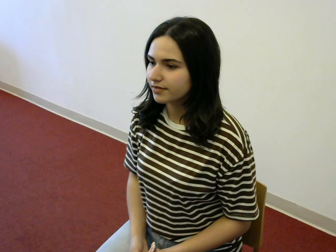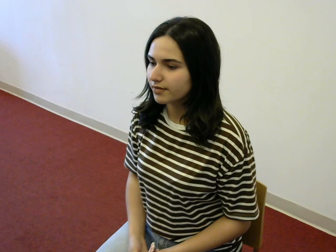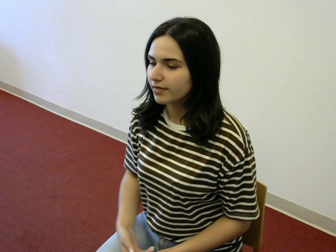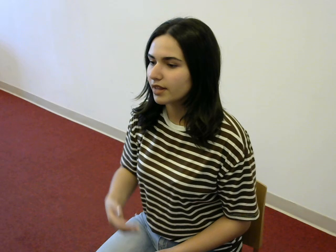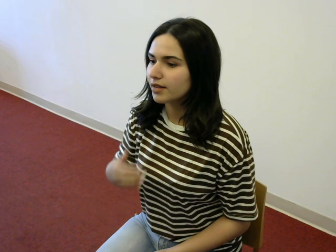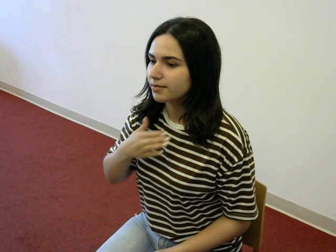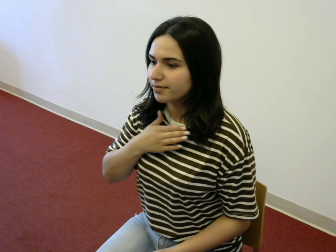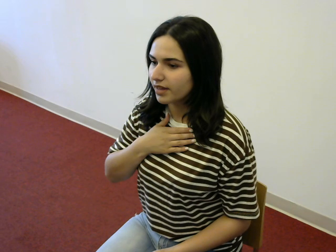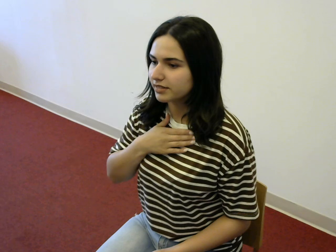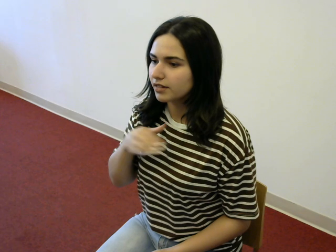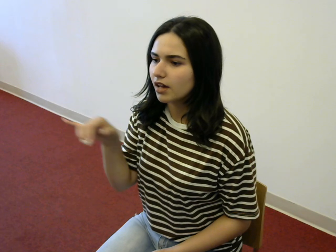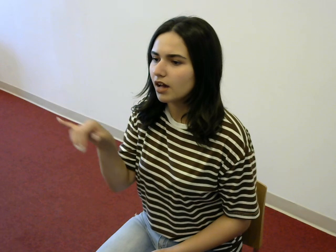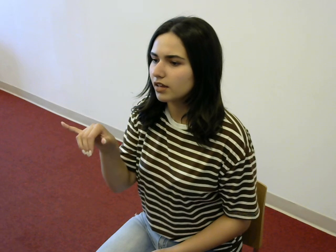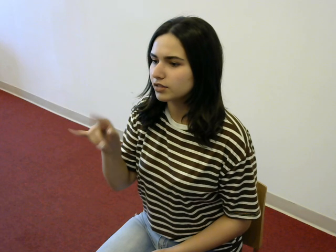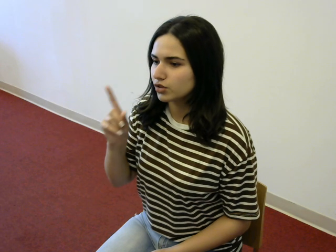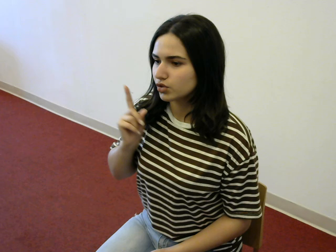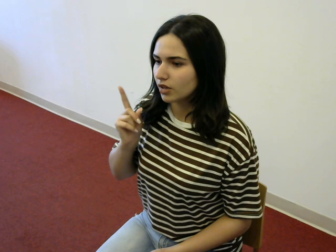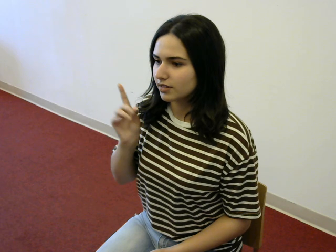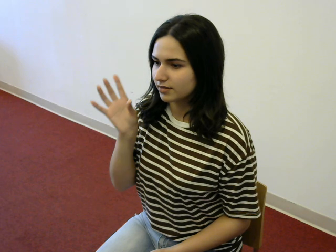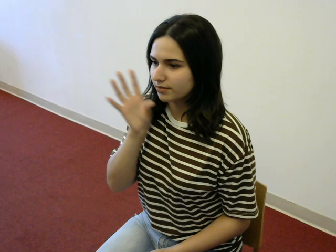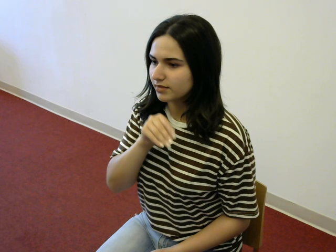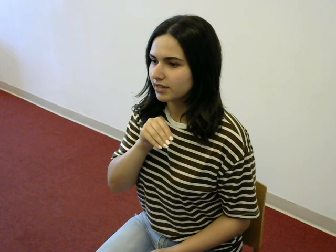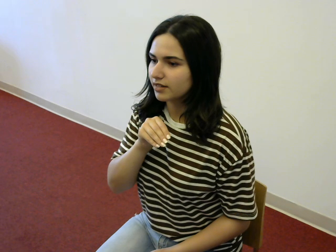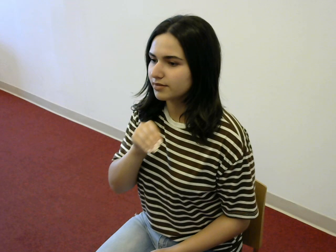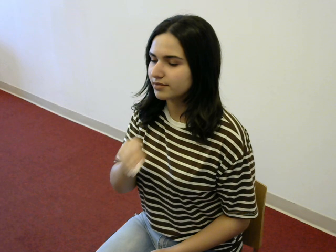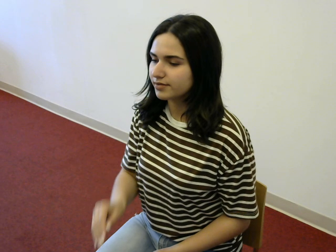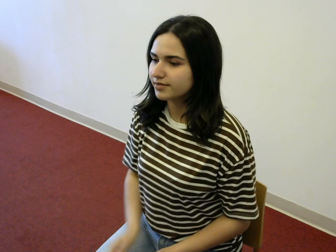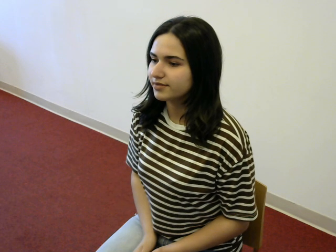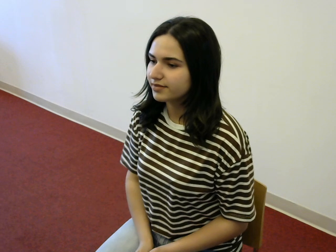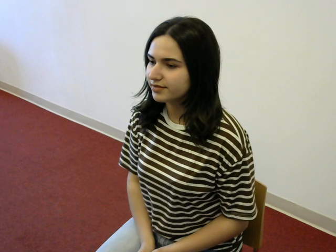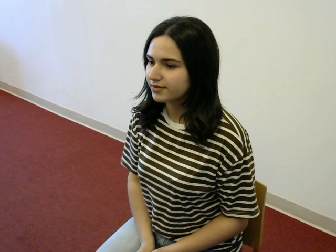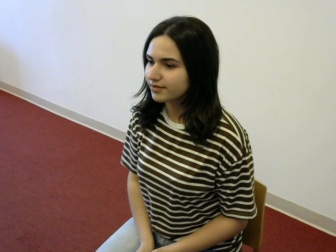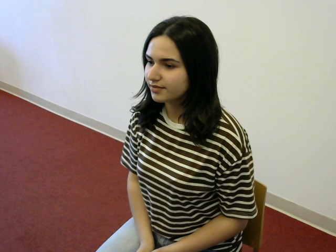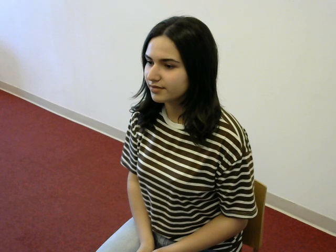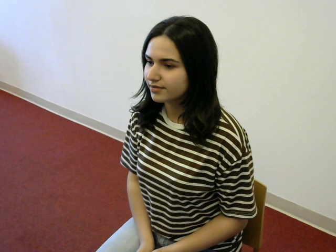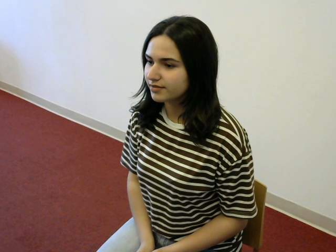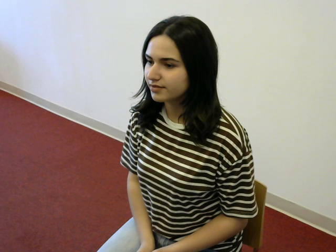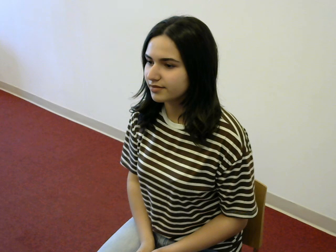Mən harda gözləyə bilərəm?